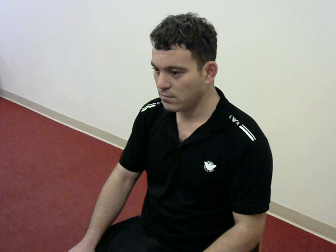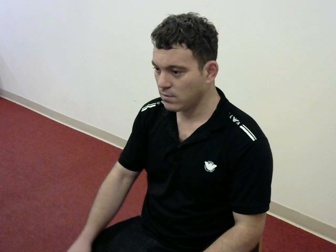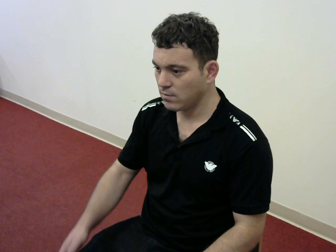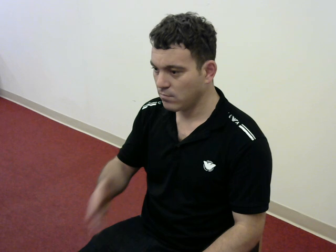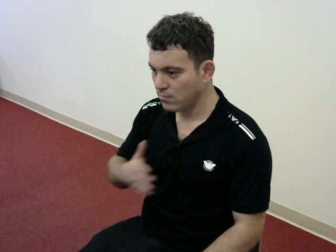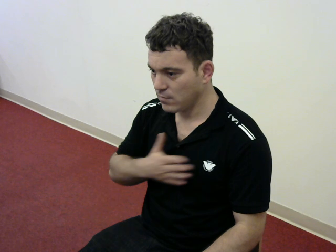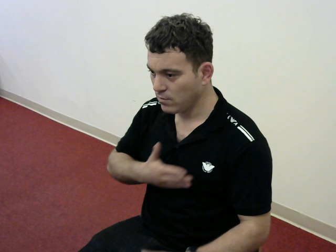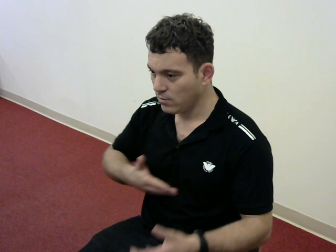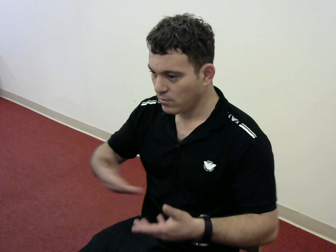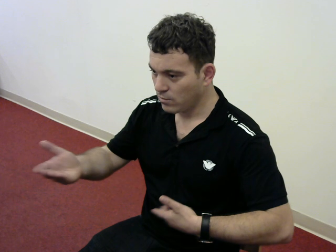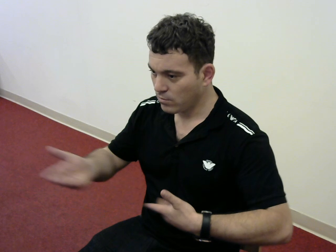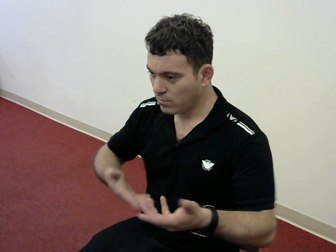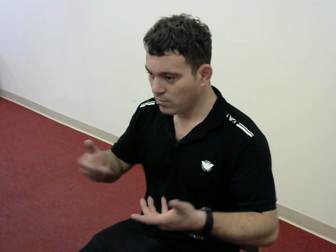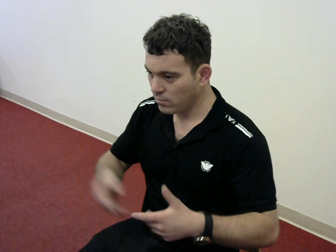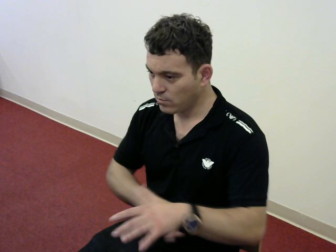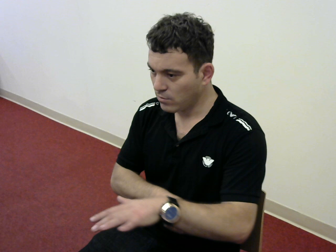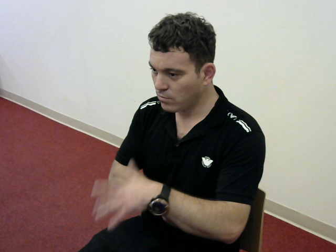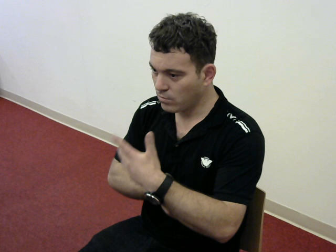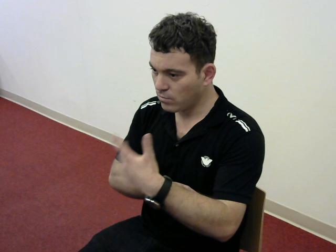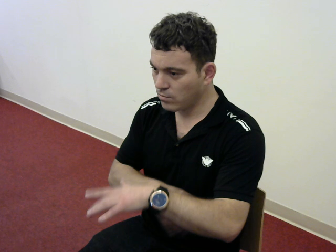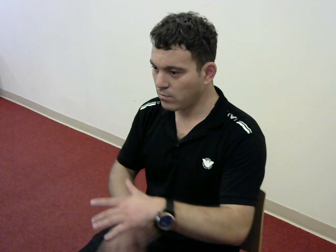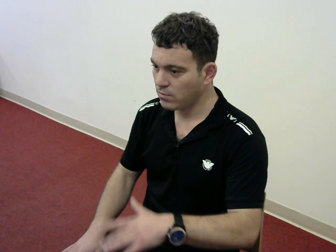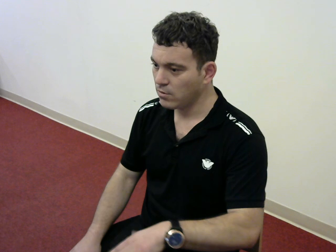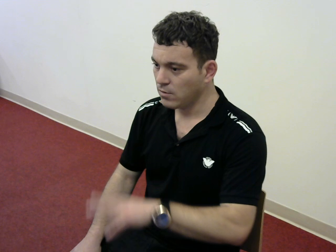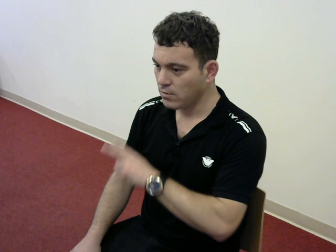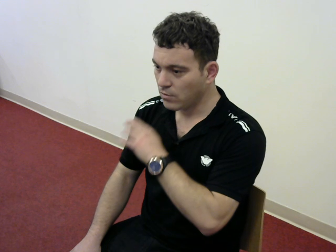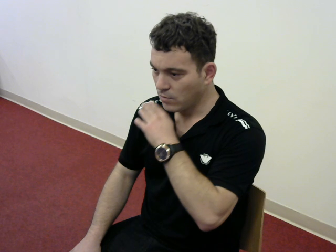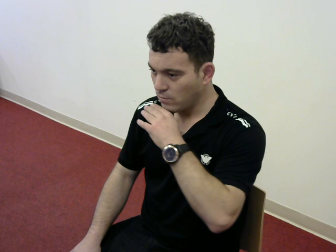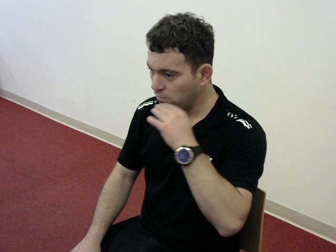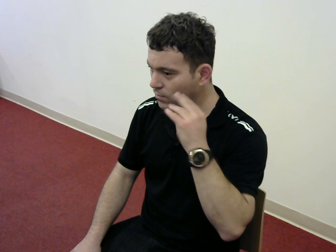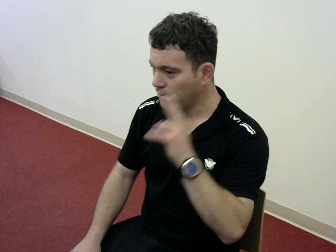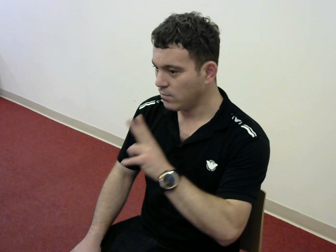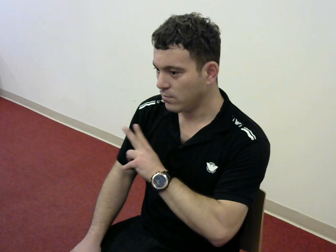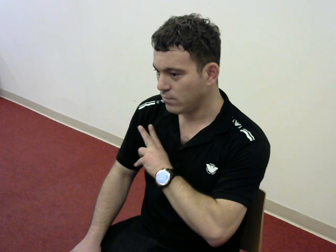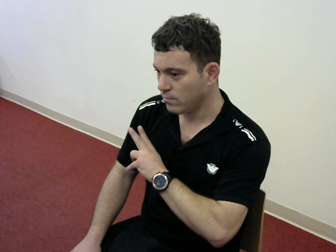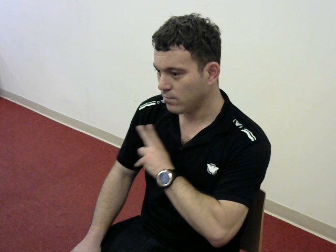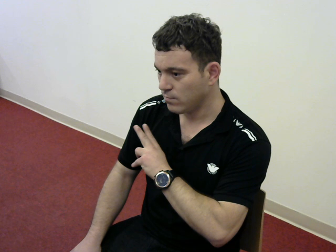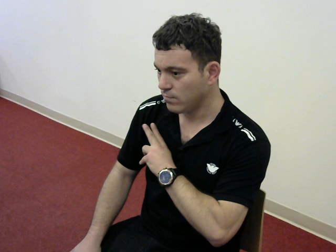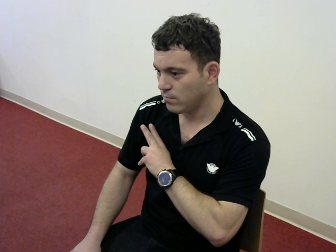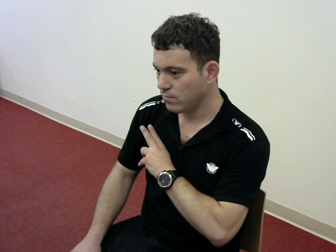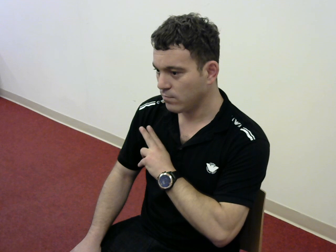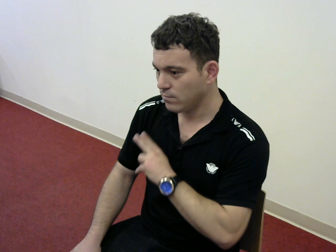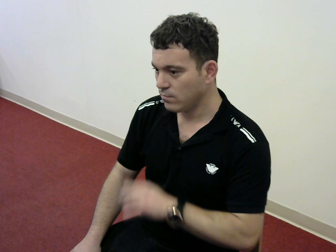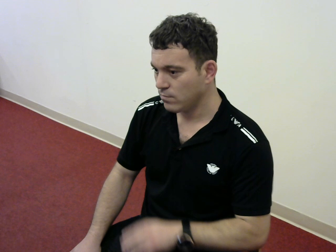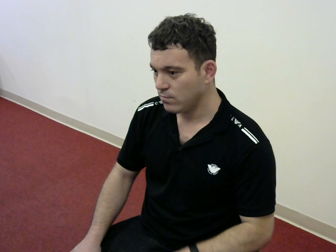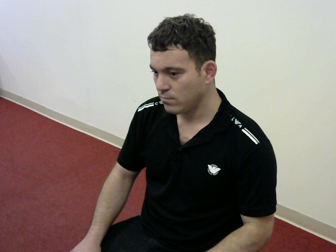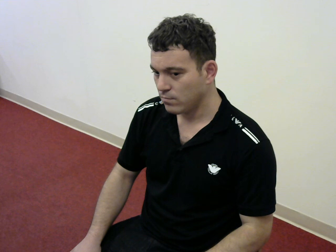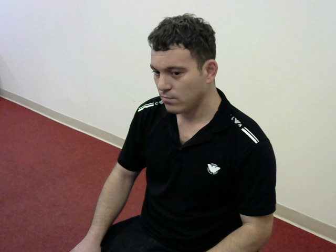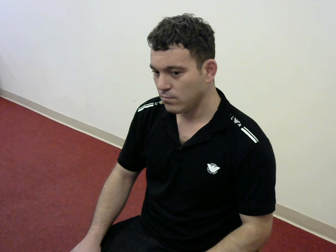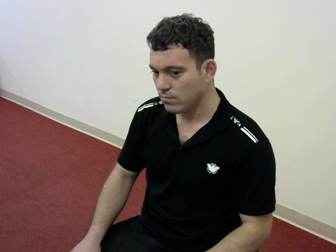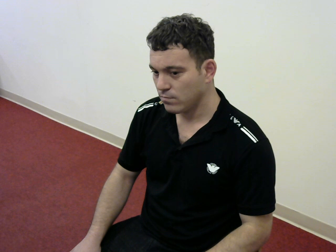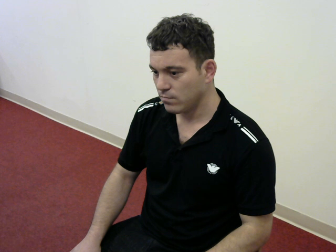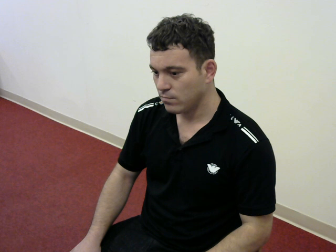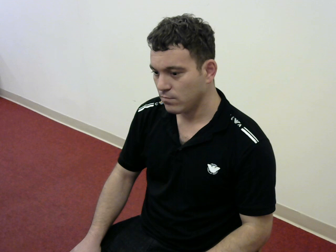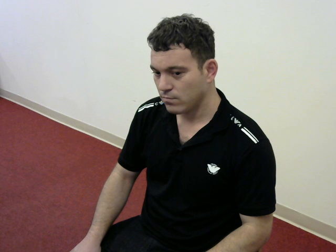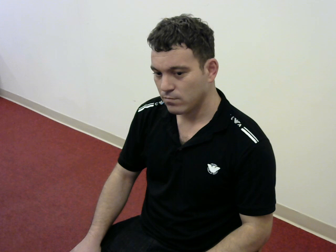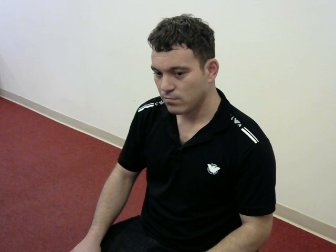Mən piyada gəzməyi çox sevirəm